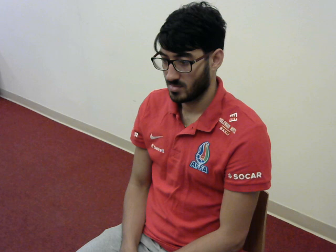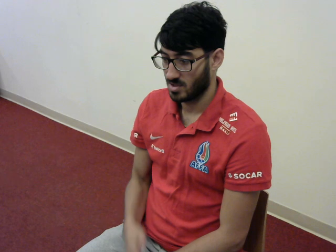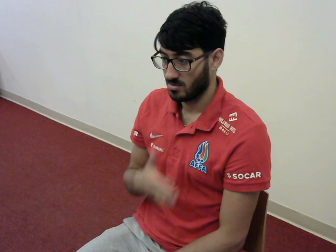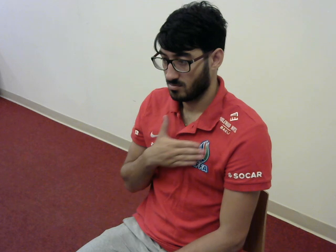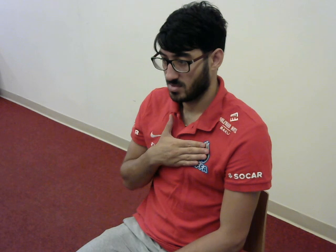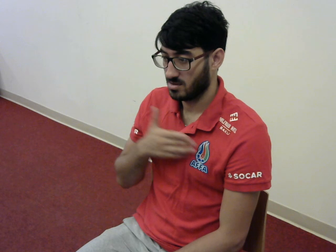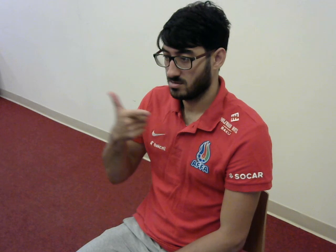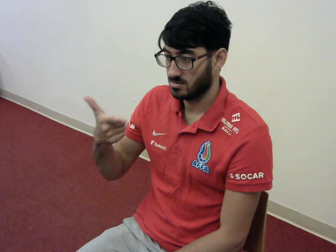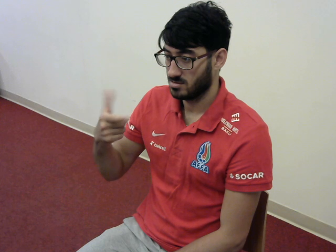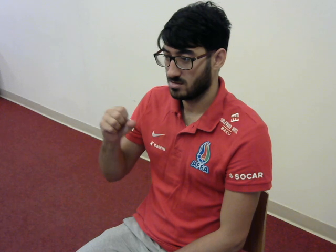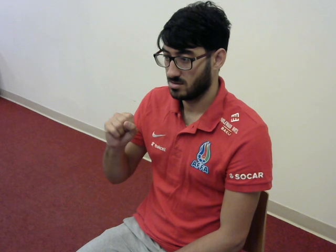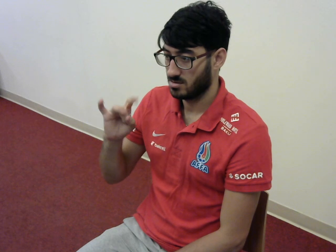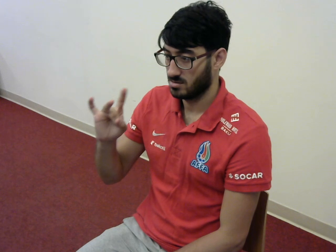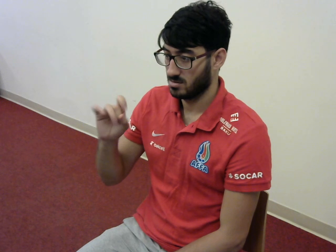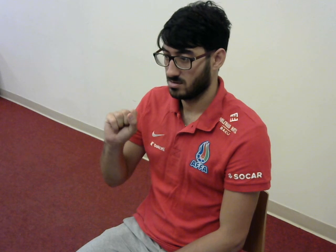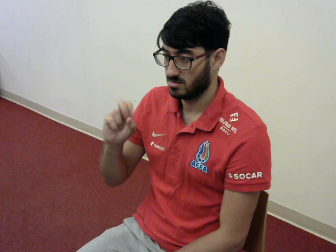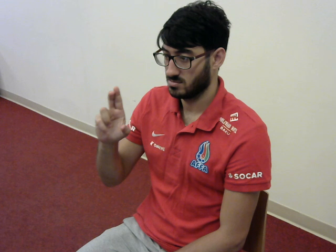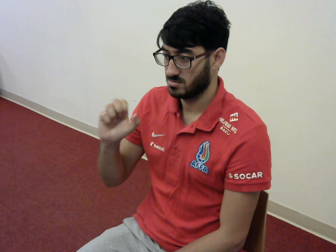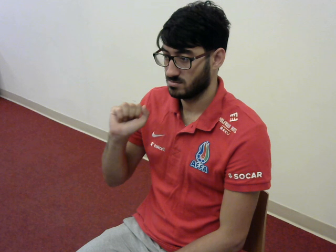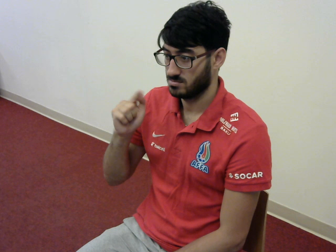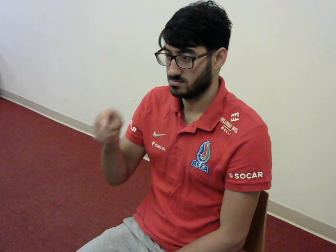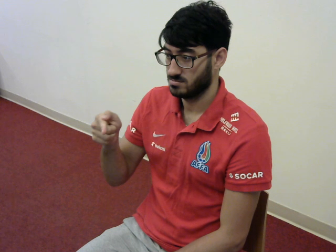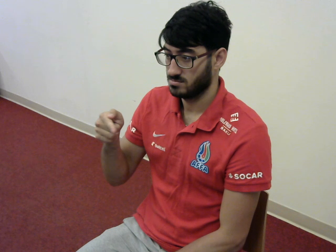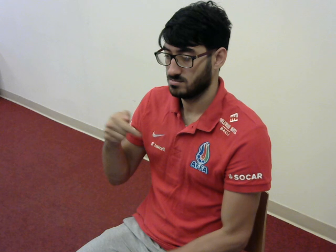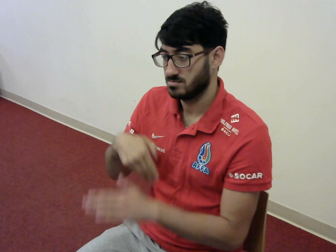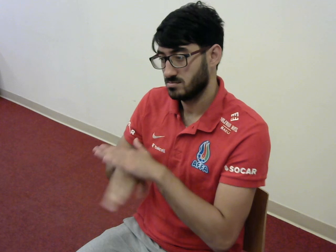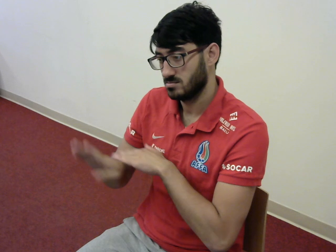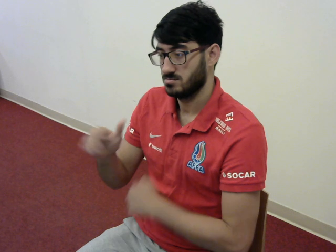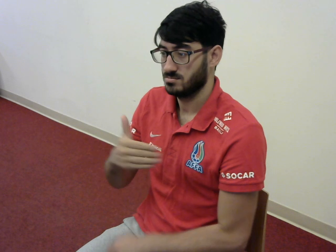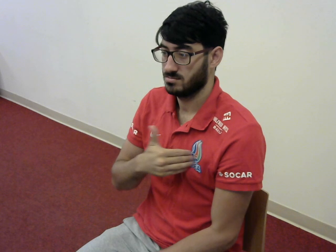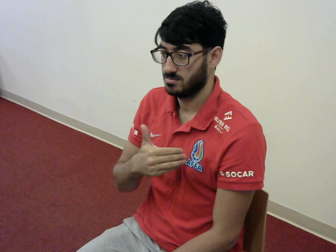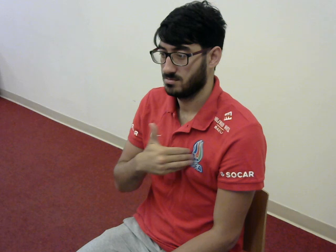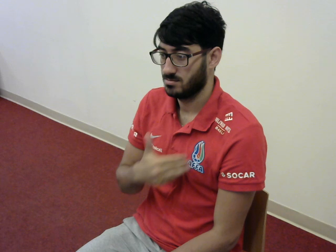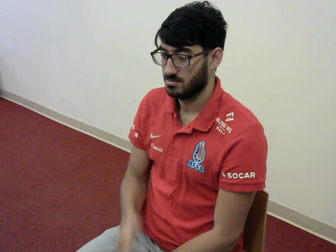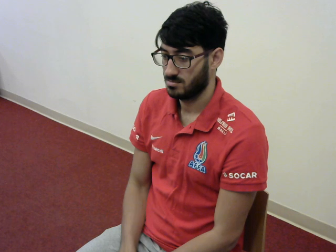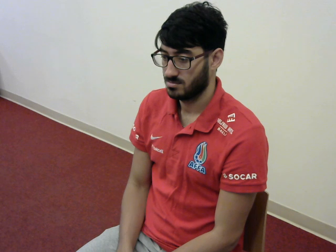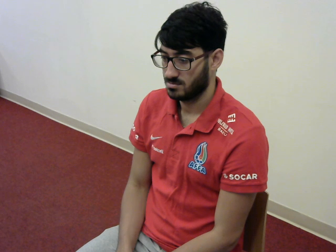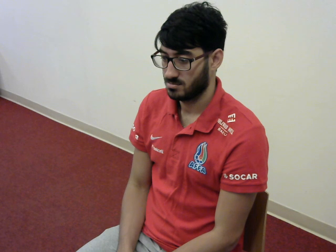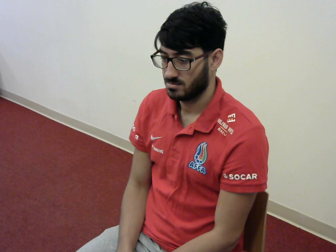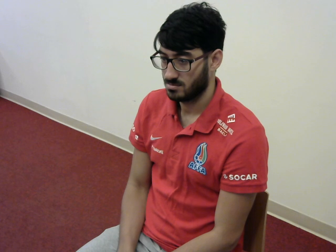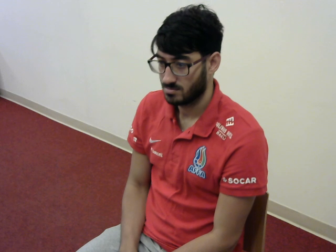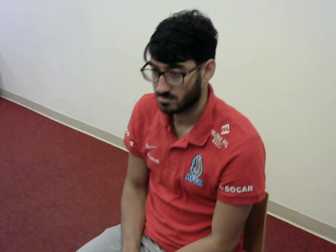Mən Qarabağa getmək istəyirəm